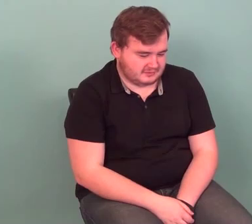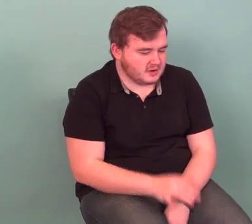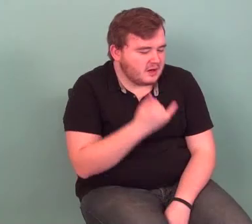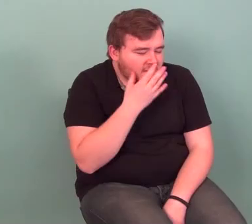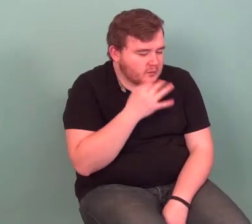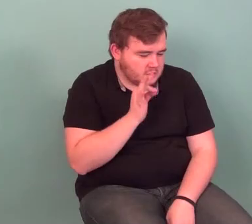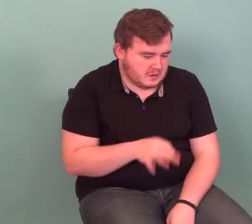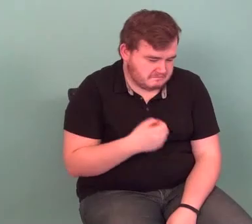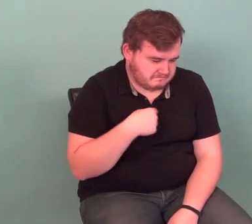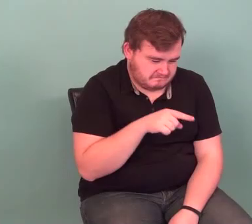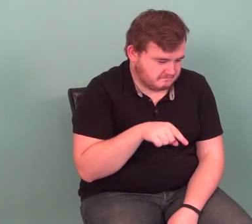Nie wiem jak to dokładnie wygląda.